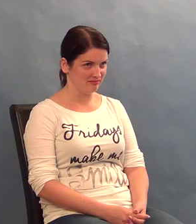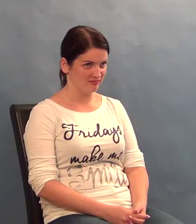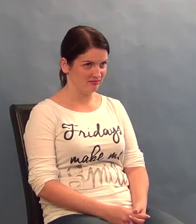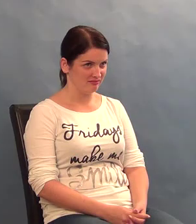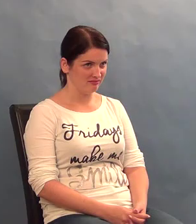To nie.